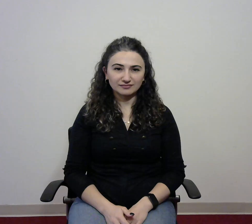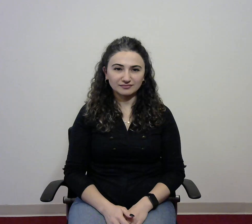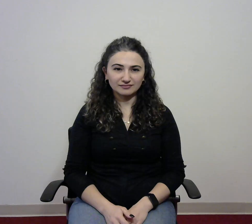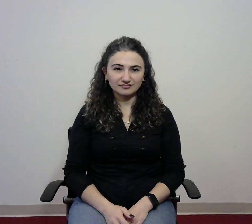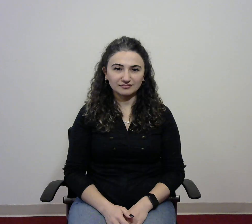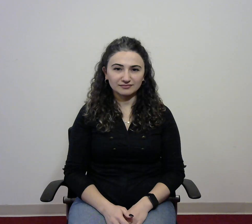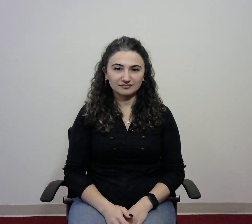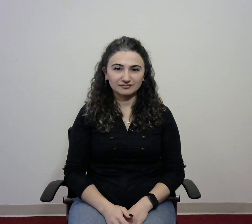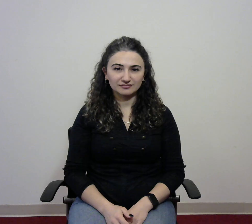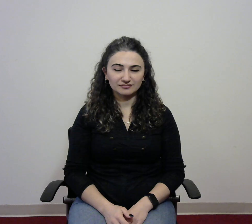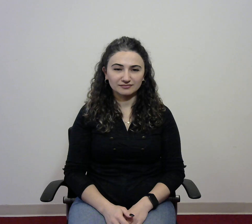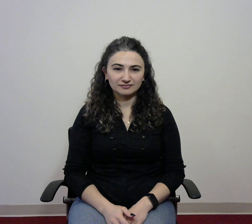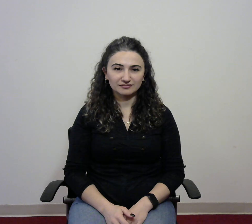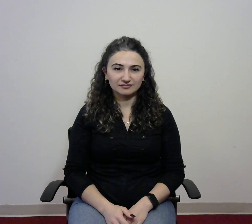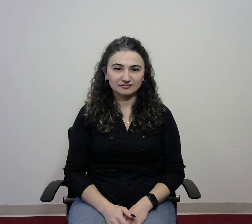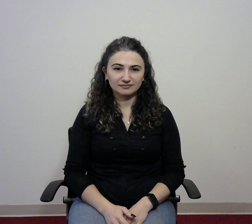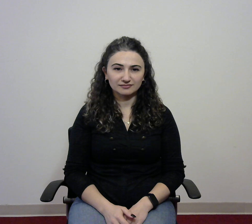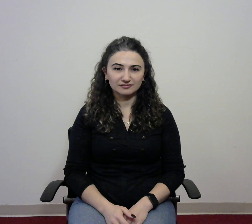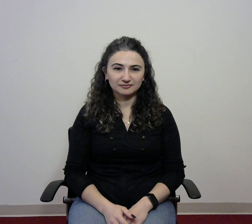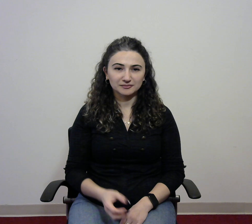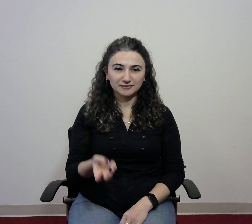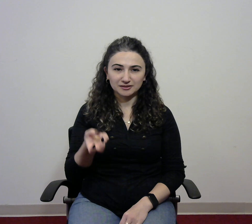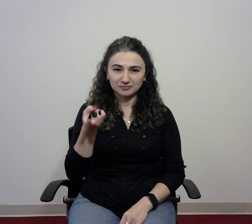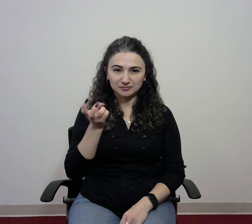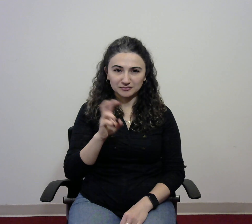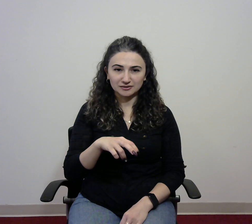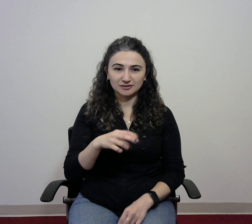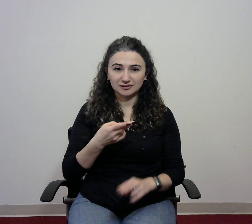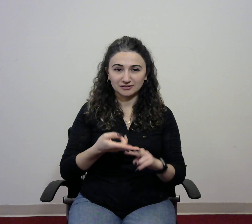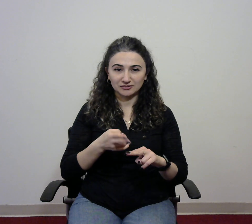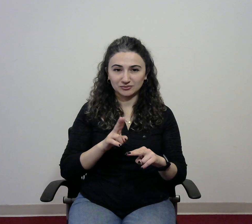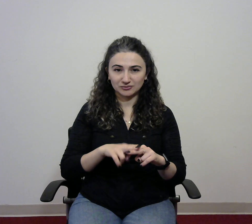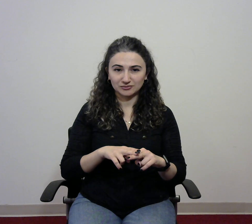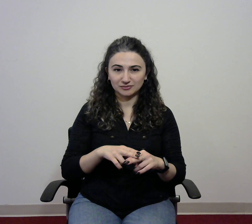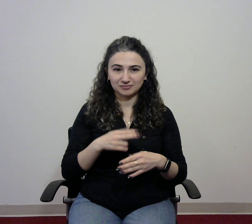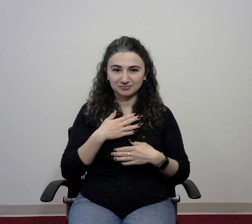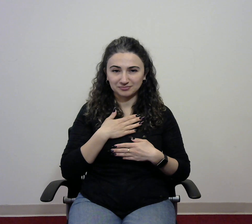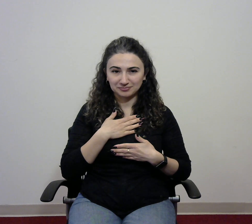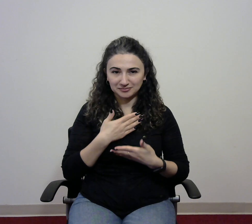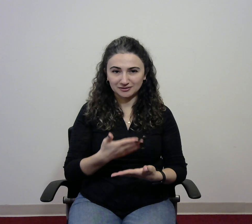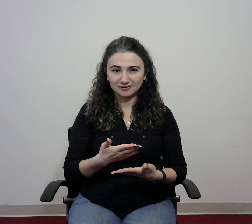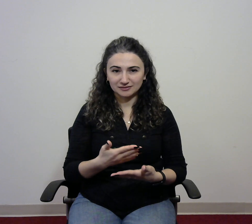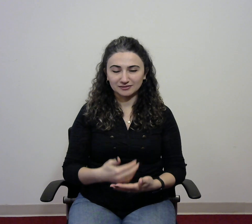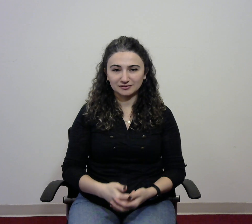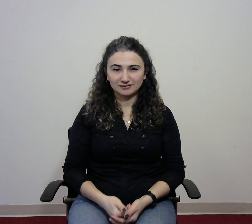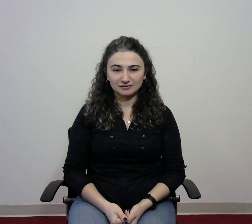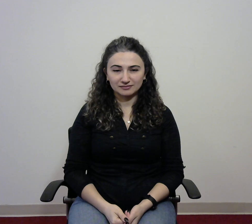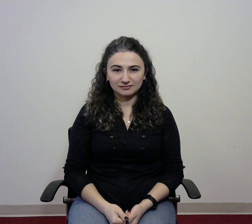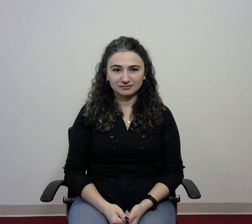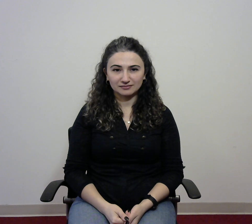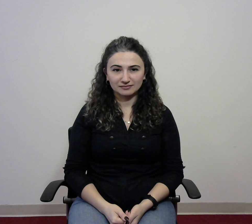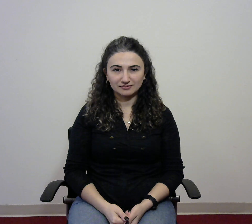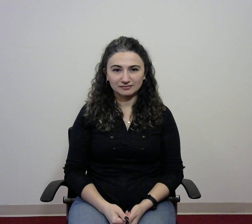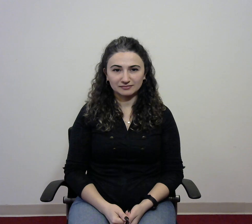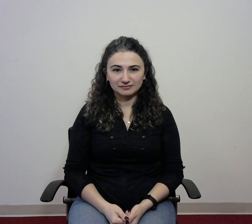Gəldiyinizə görə minnətdaram